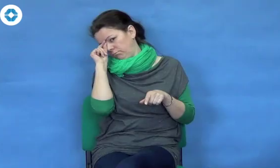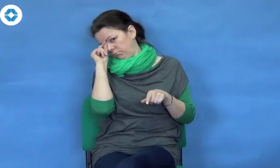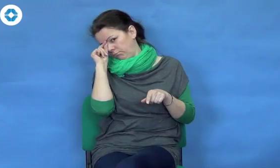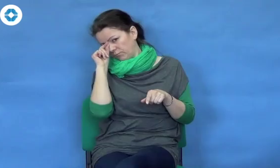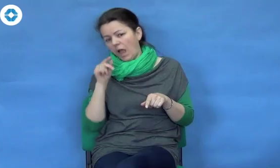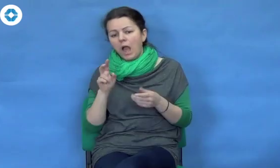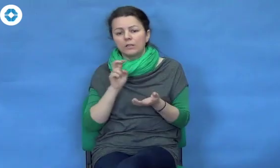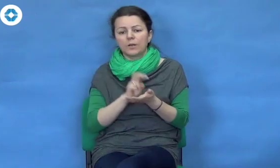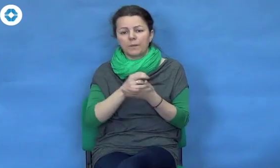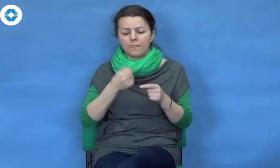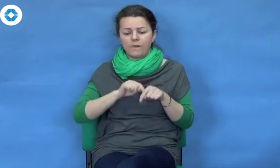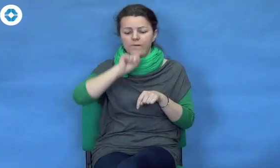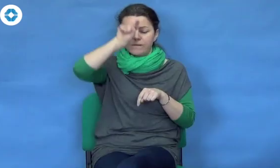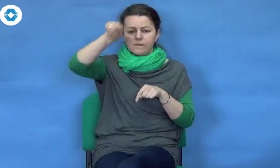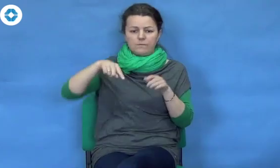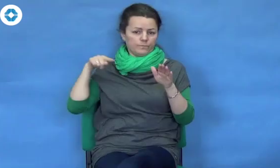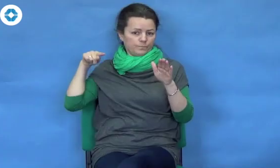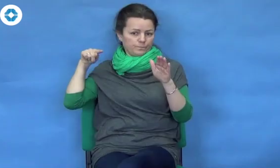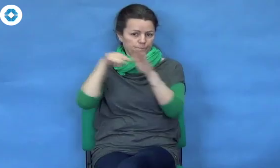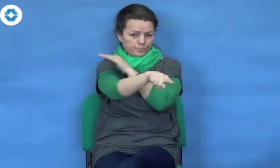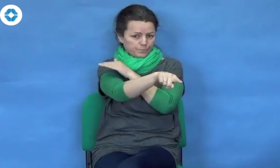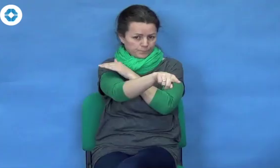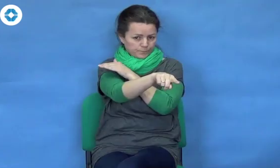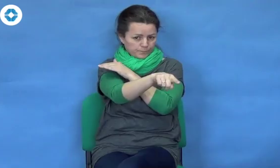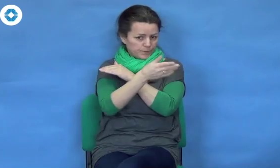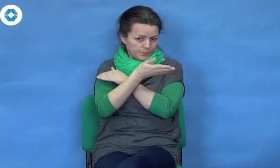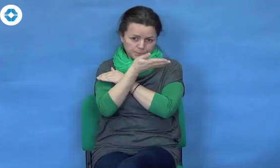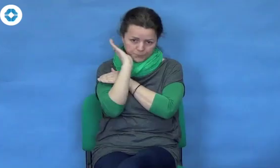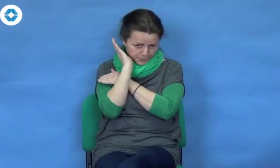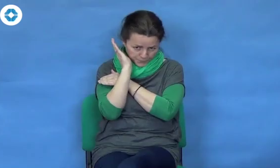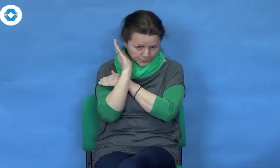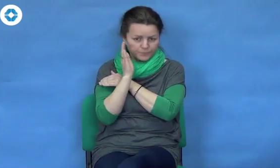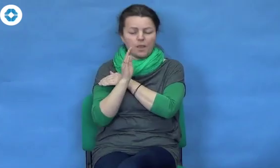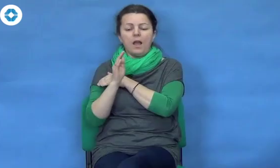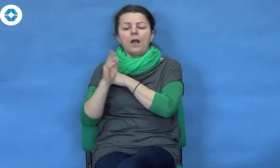Żabie udaje się wyskoczyć ze słoika. Uciekła, nie ma już żaby.